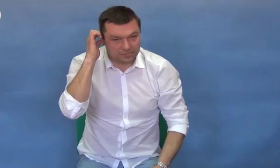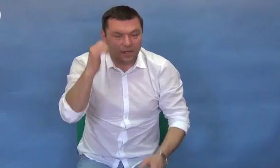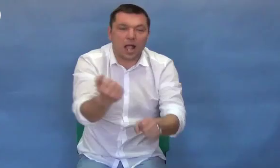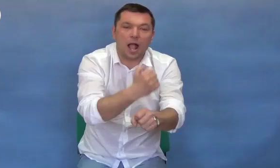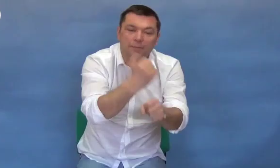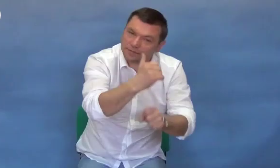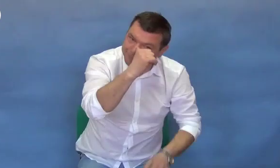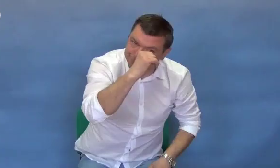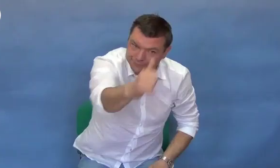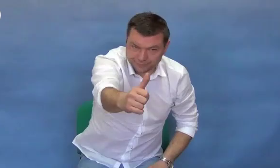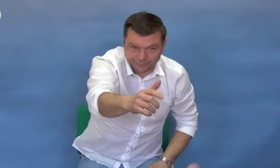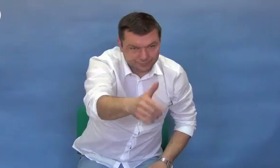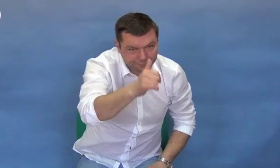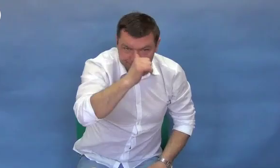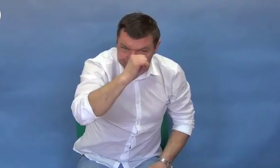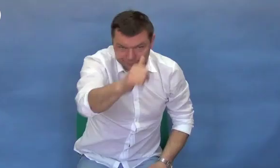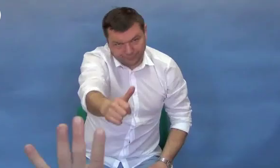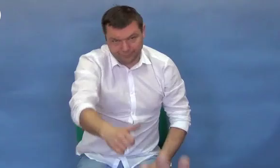Po kamieniu nie można.